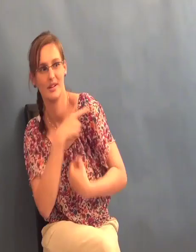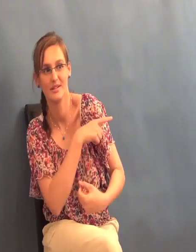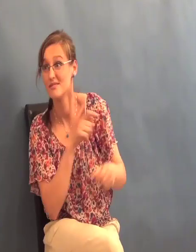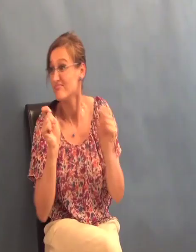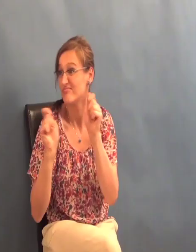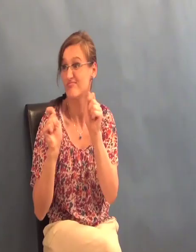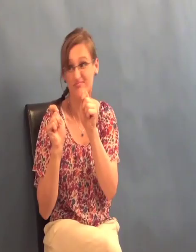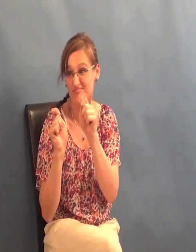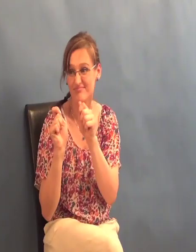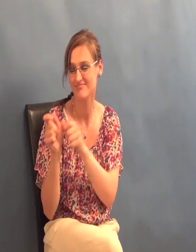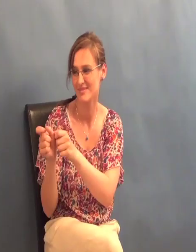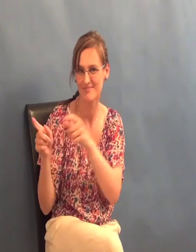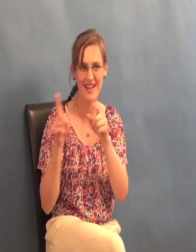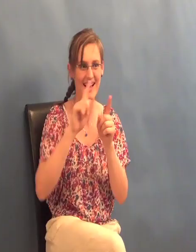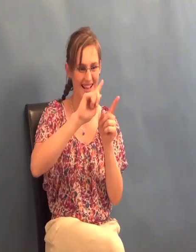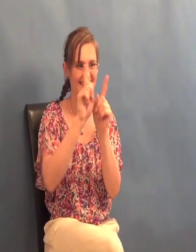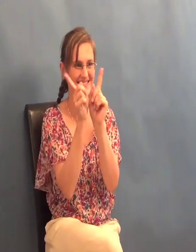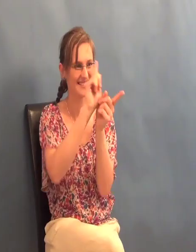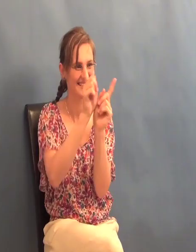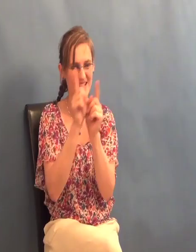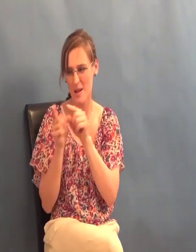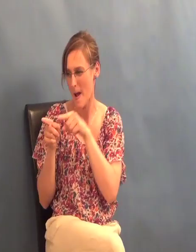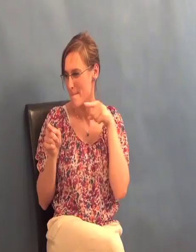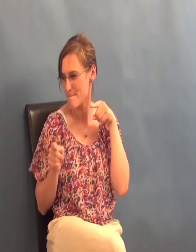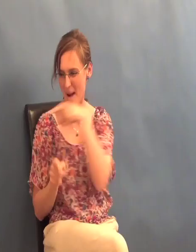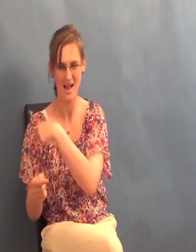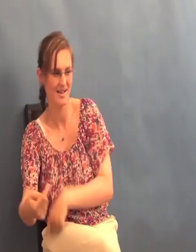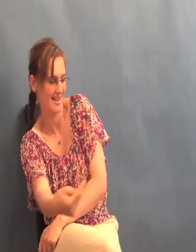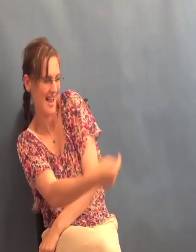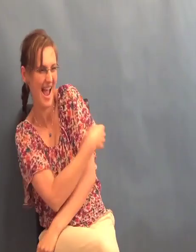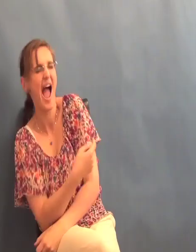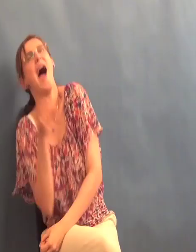A zegar dzwoni i dzwoni, widzi, że mysz nie reaguje, więc strzela w nią wskazówką i trafia w ramię.